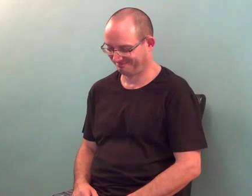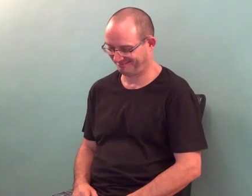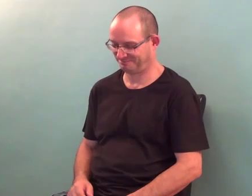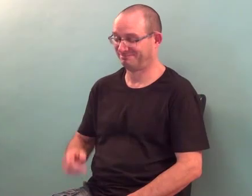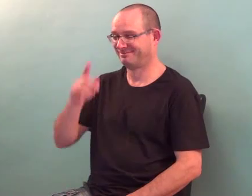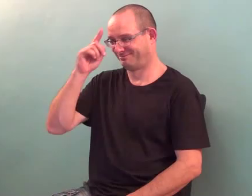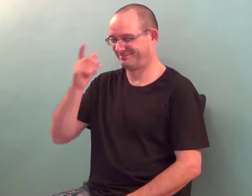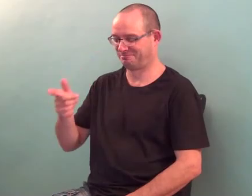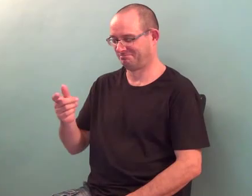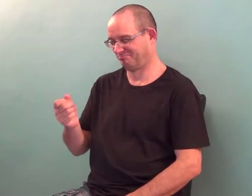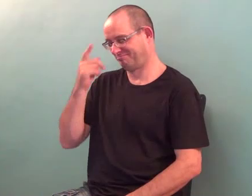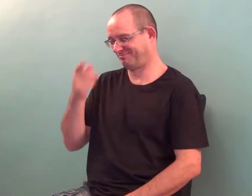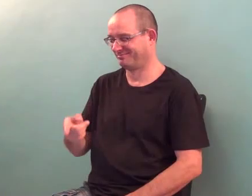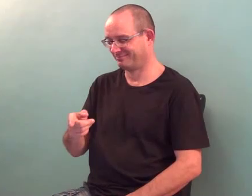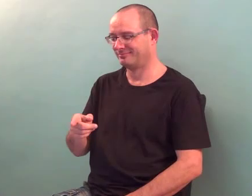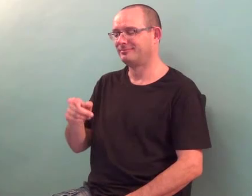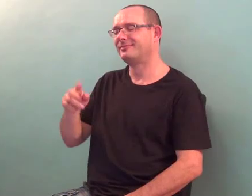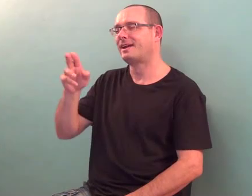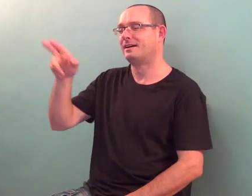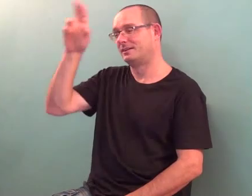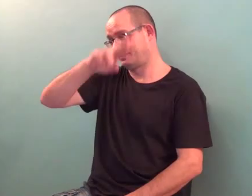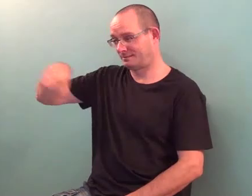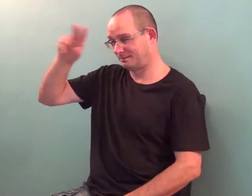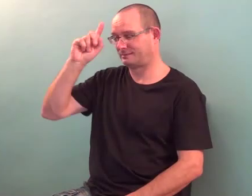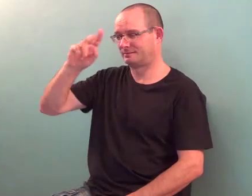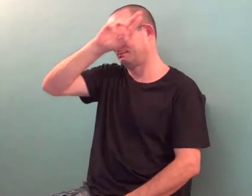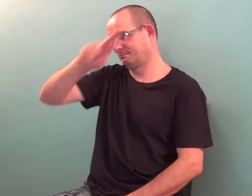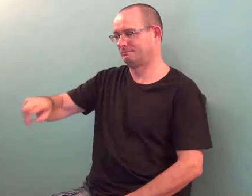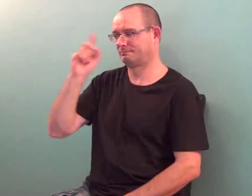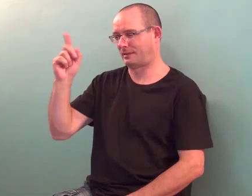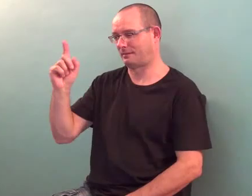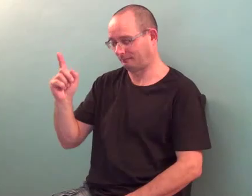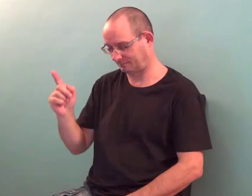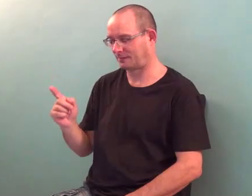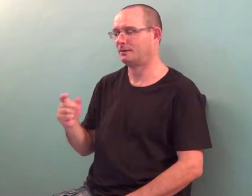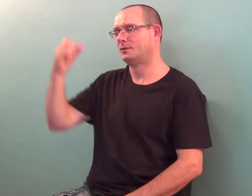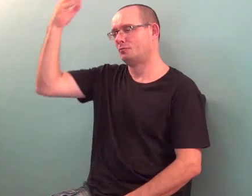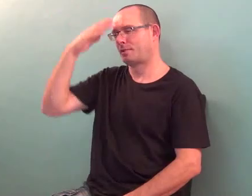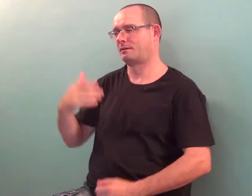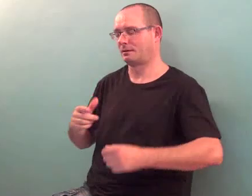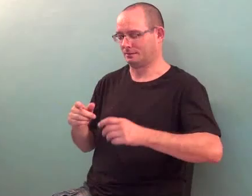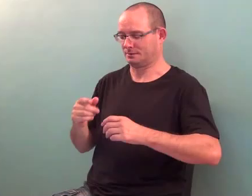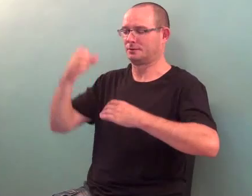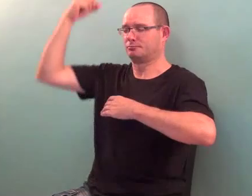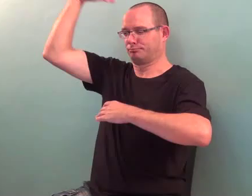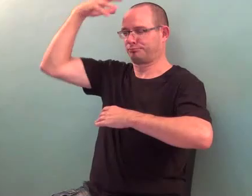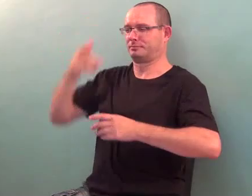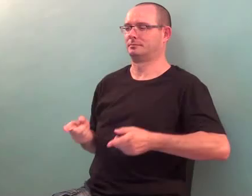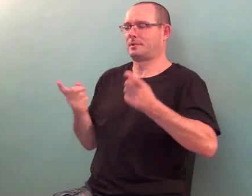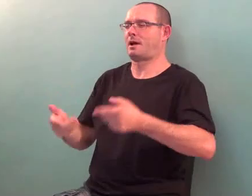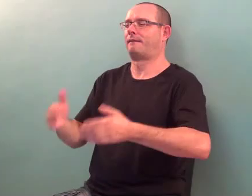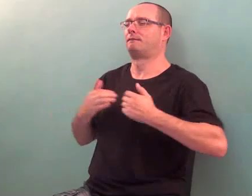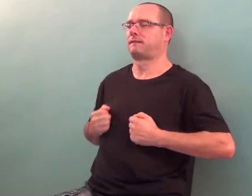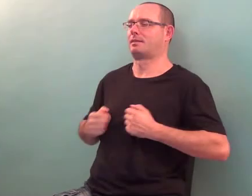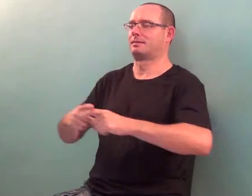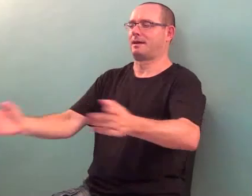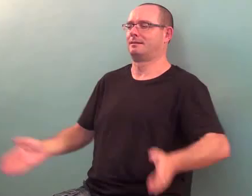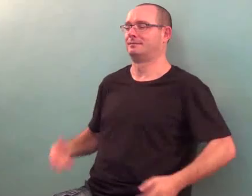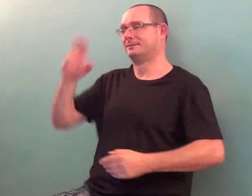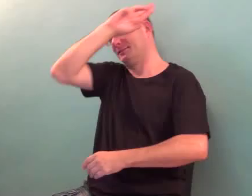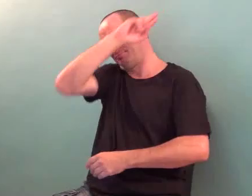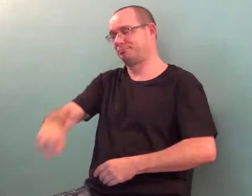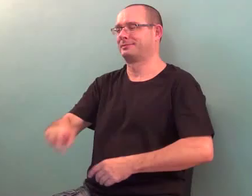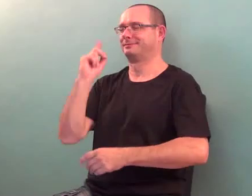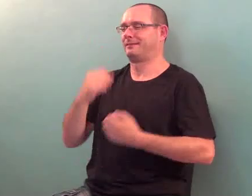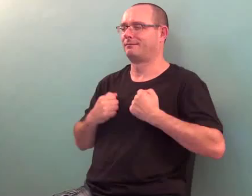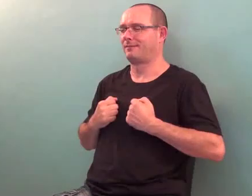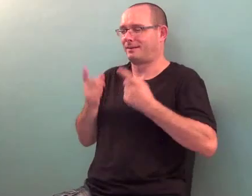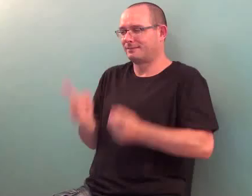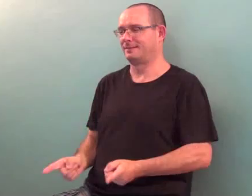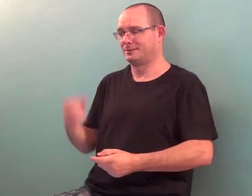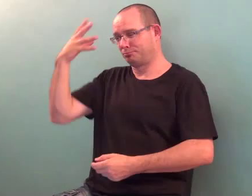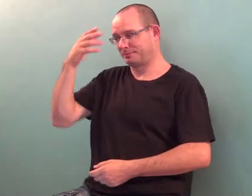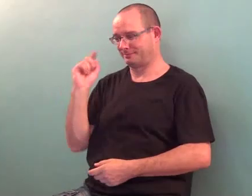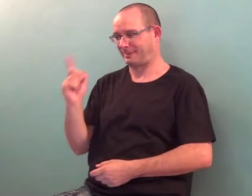Wiesz, jest czerwone skreślone koło, to zakaz brania prysznica w wannie. Nie wolno brać prysznica w wannie.